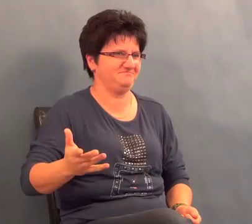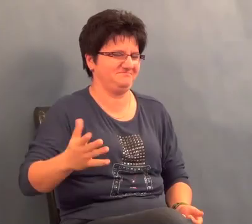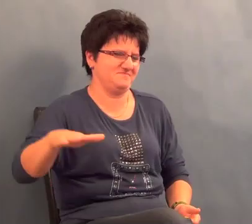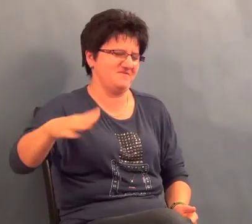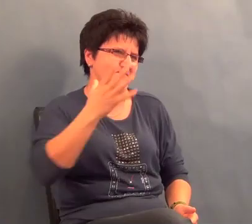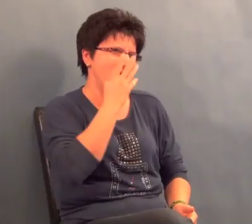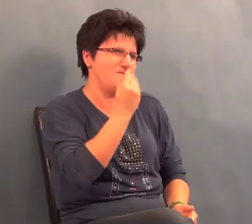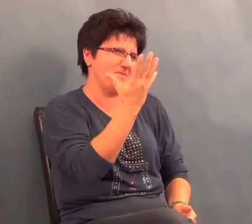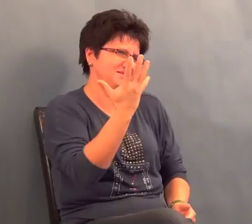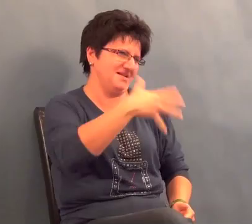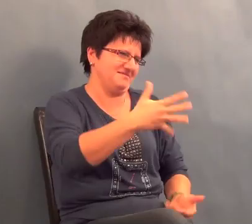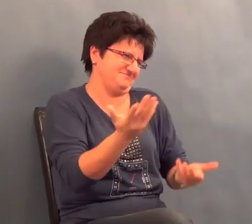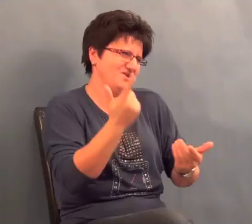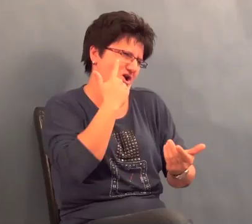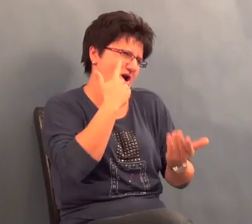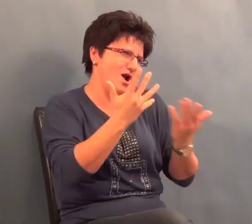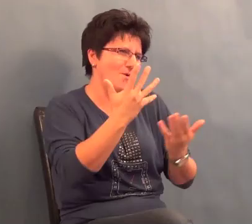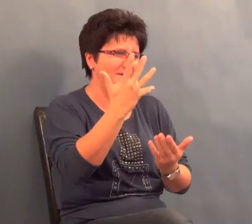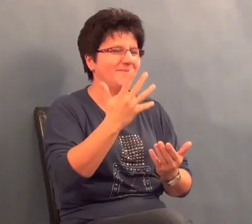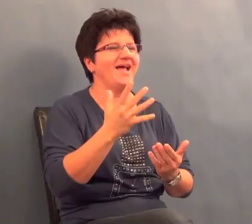Mały chłopak wygląda na około pięć lat.